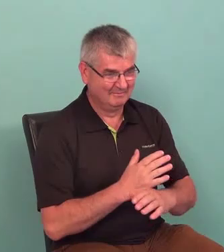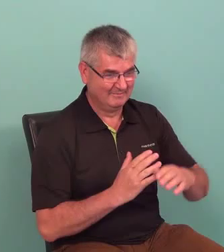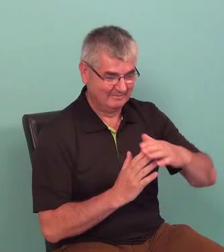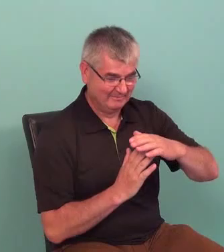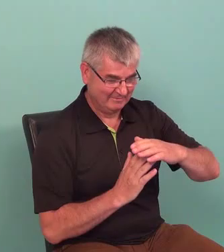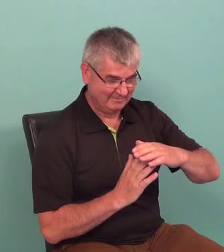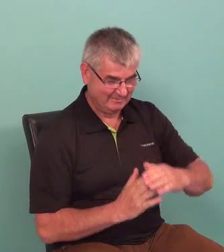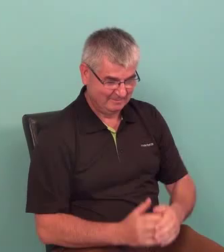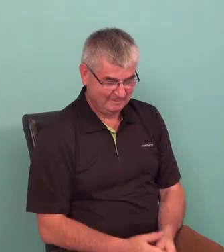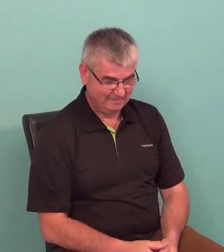Stop.